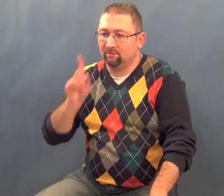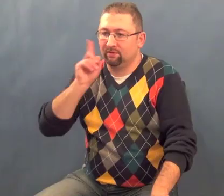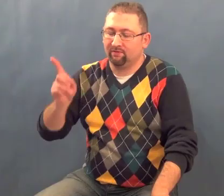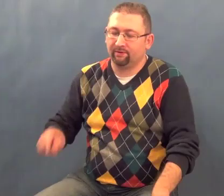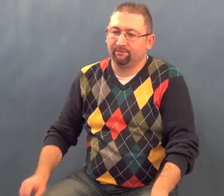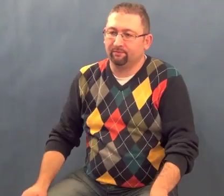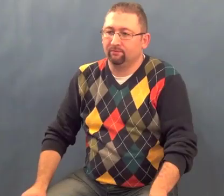Prawda.